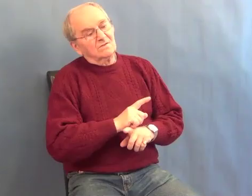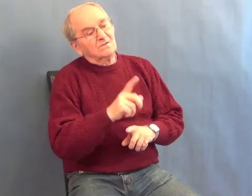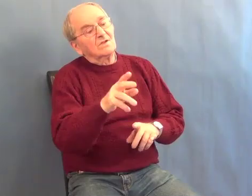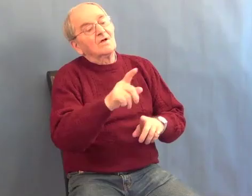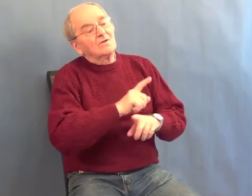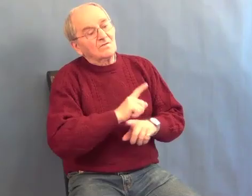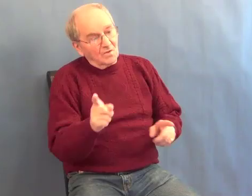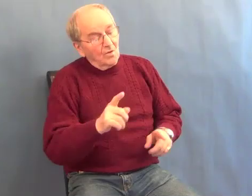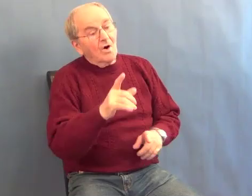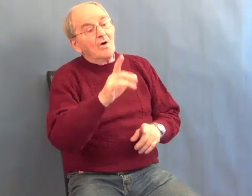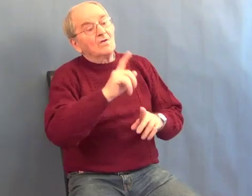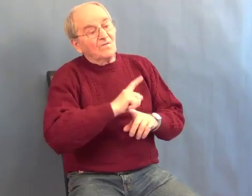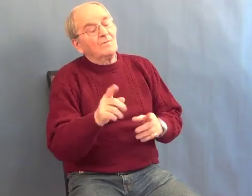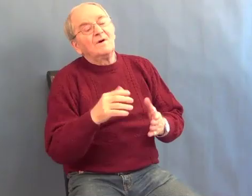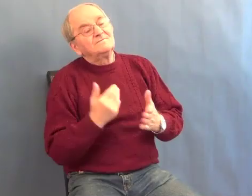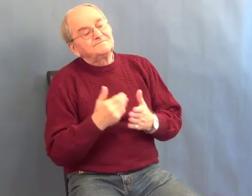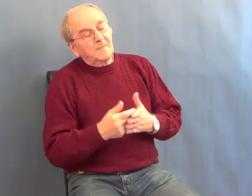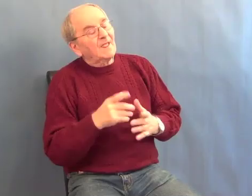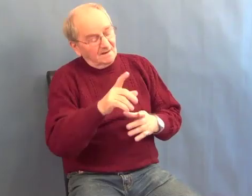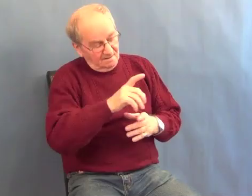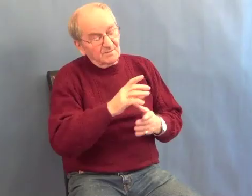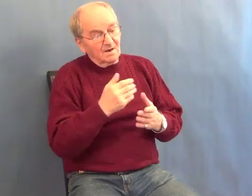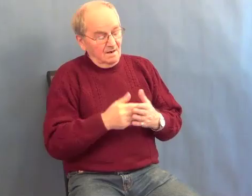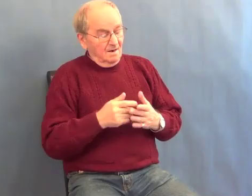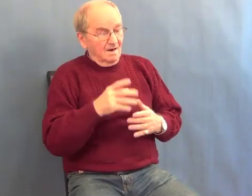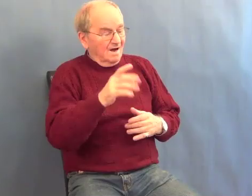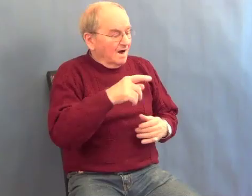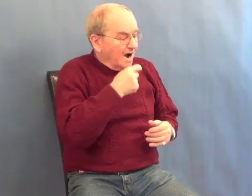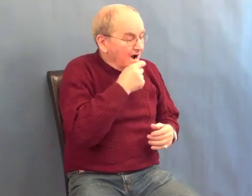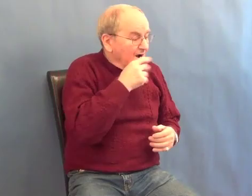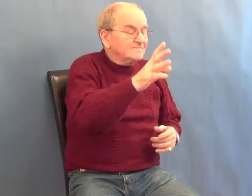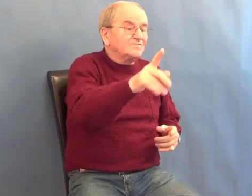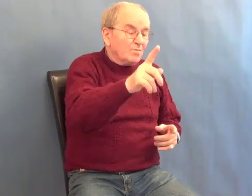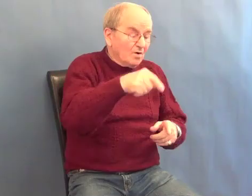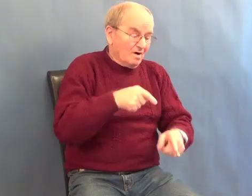Dlaczego nie wolno?